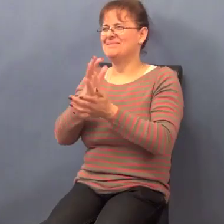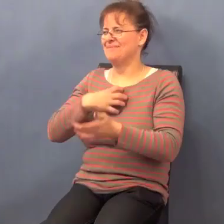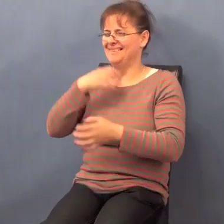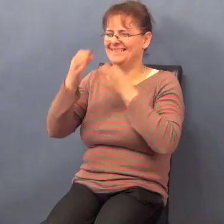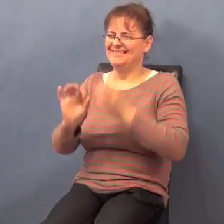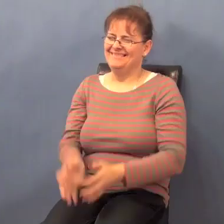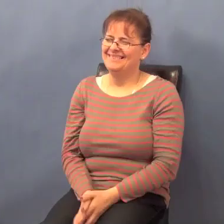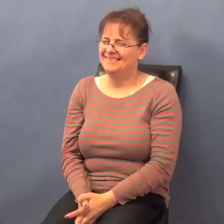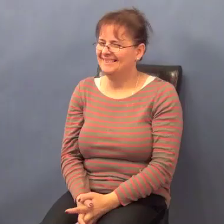To Myszka Miki, to z bajki.